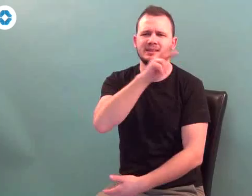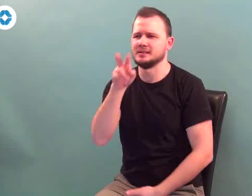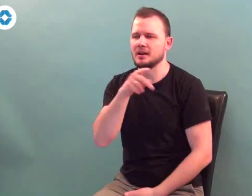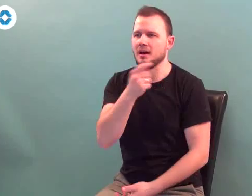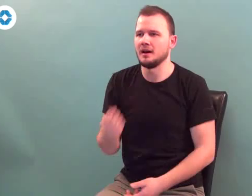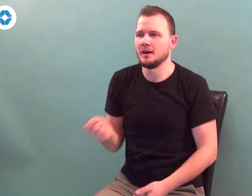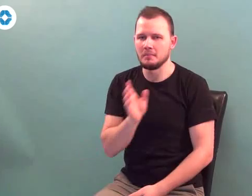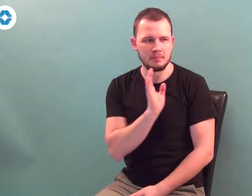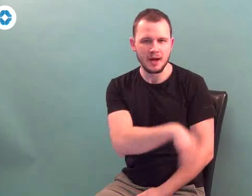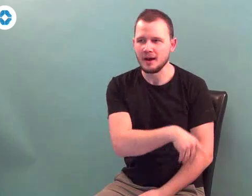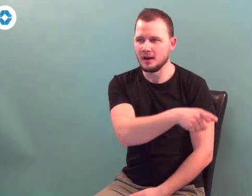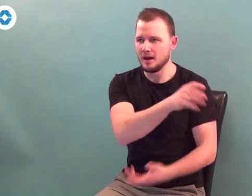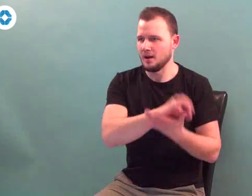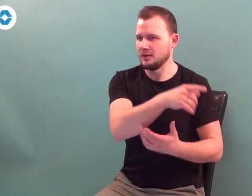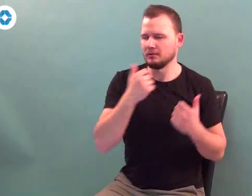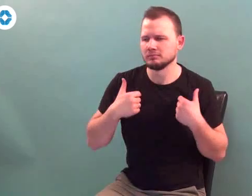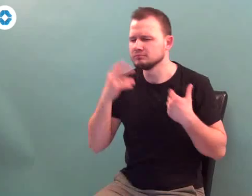Zobaczyła, że Charlie Chaplin ma na plecach szyby.